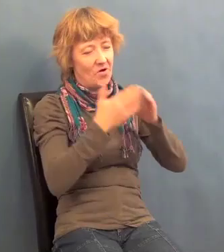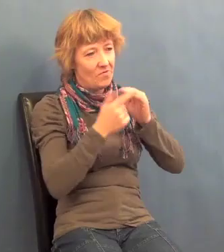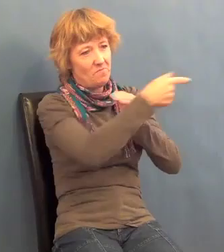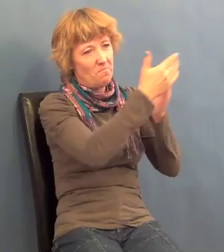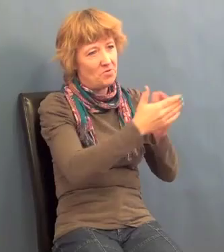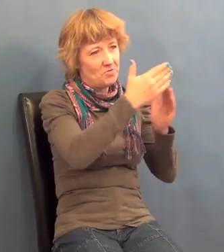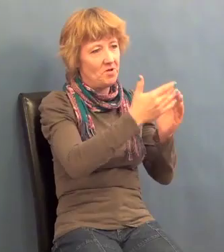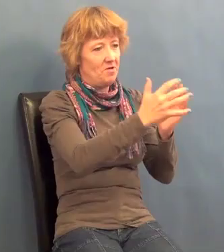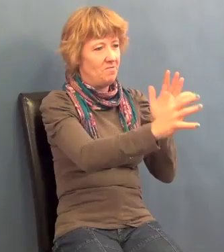Coś tam przygotowuje, odbiera.